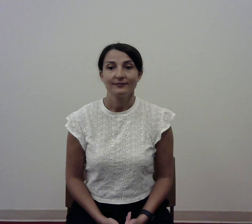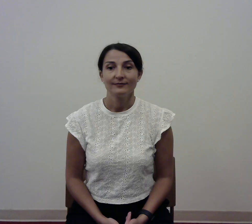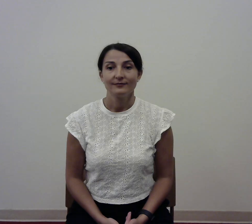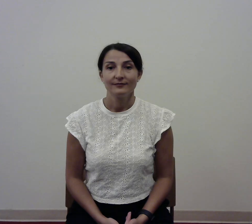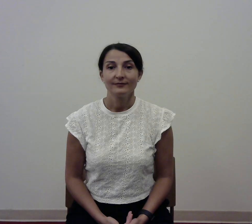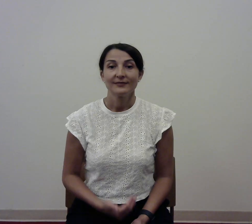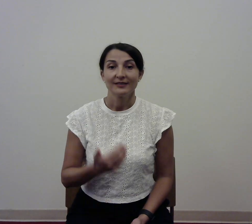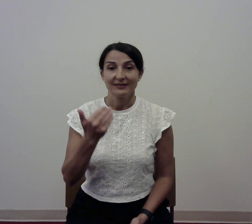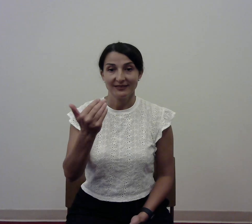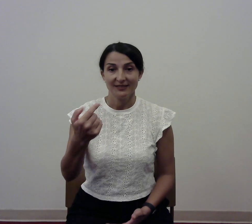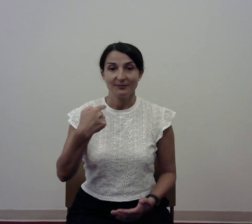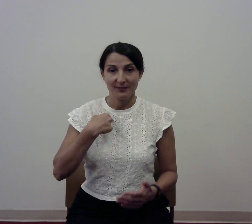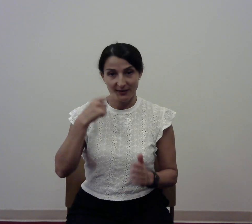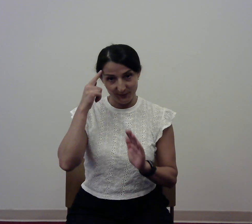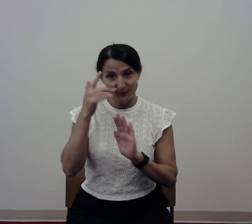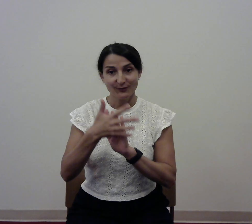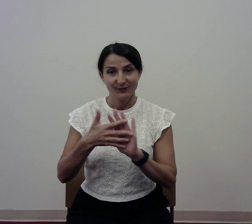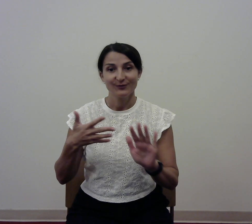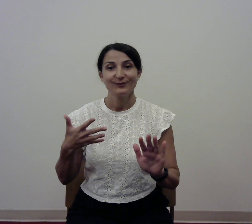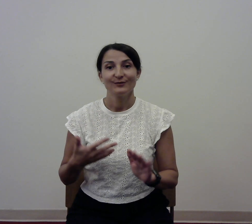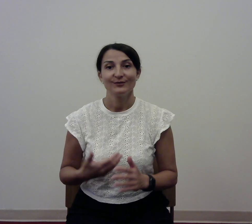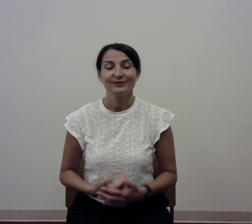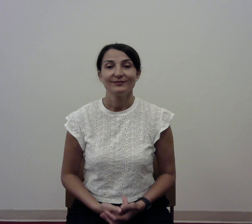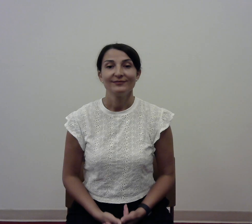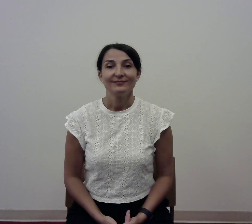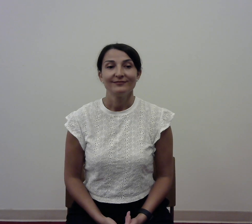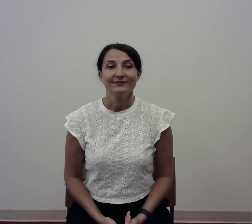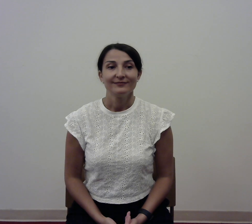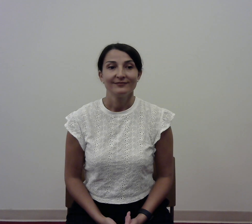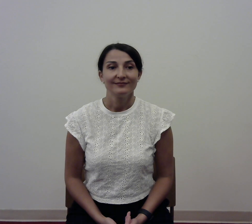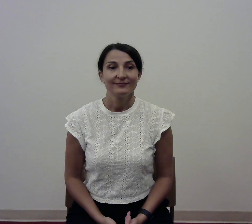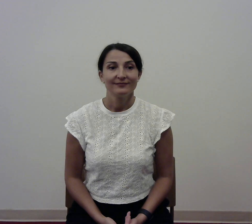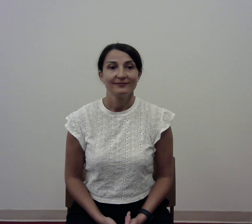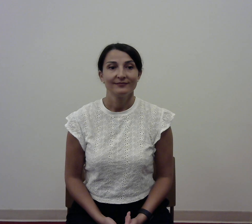Siz məni başa düşürsüz?